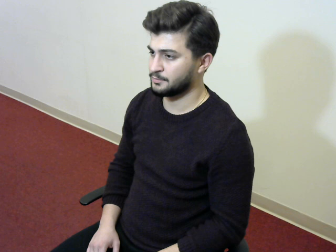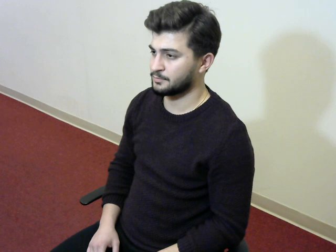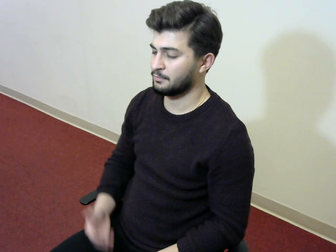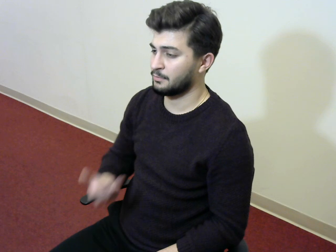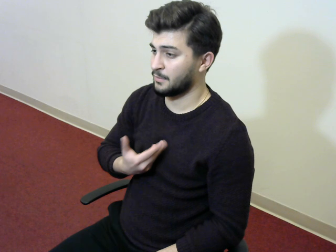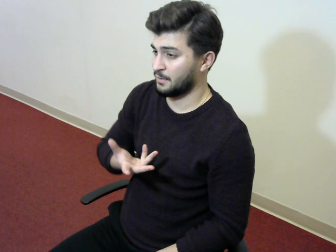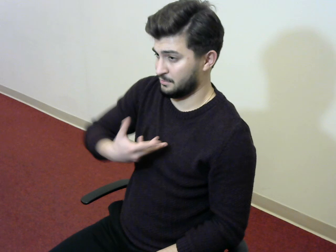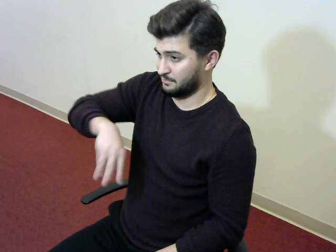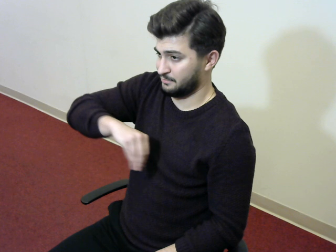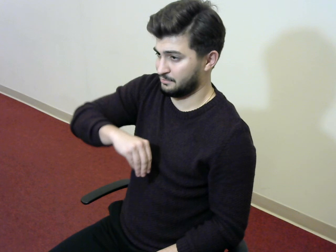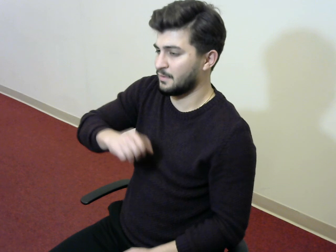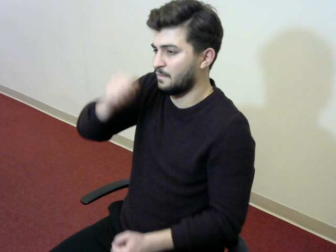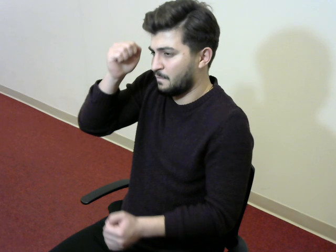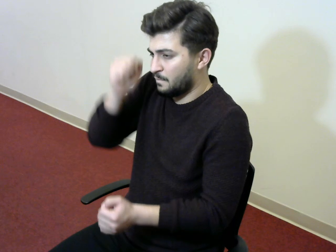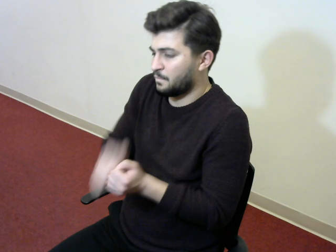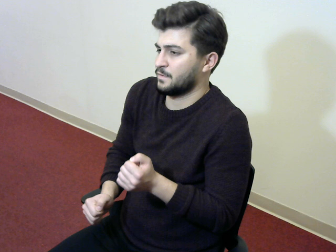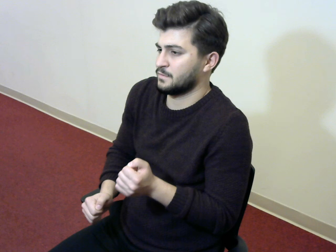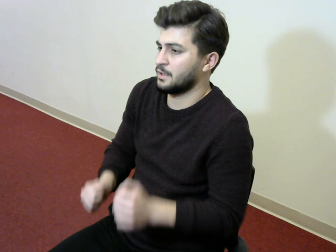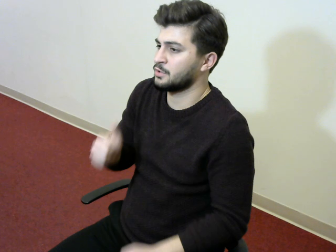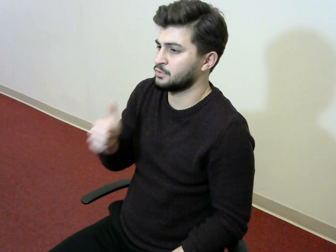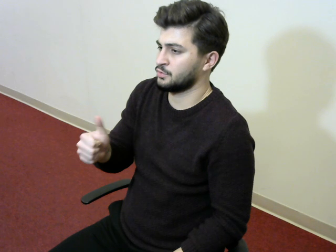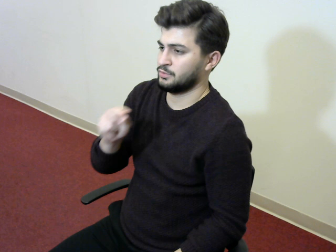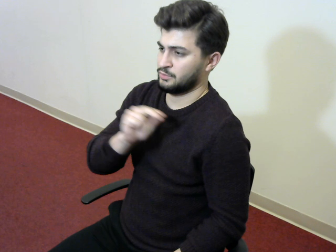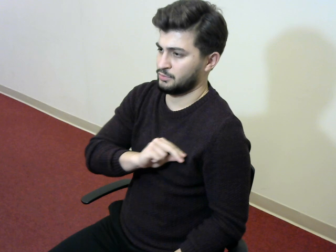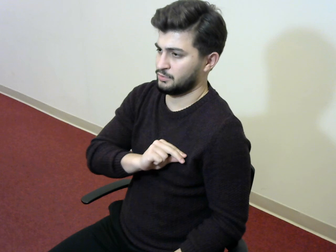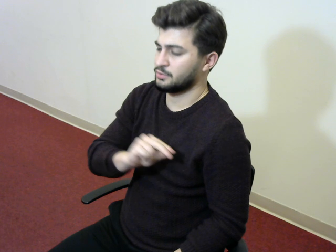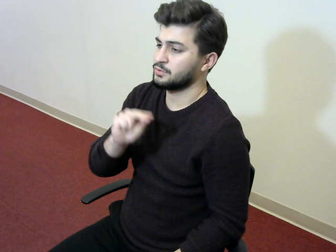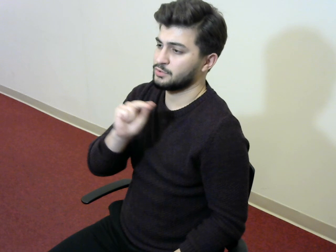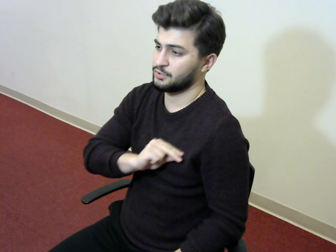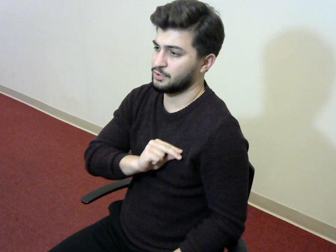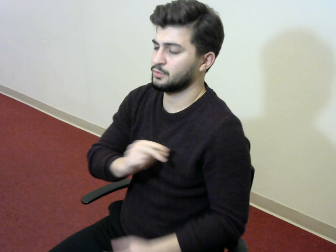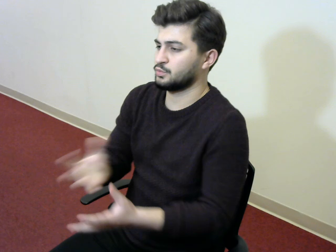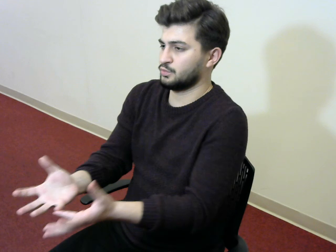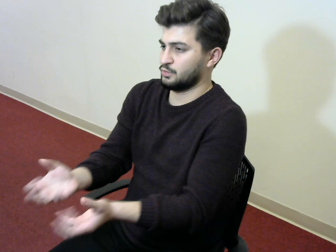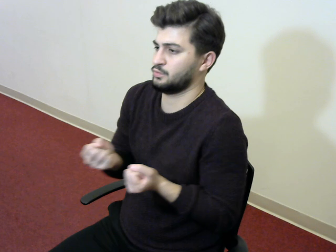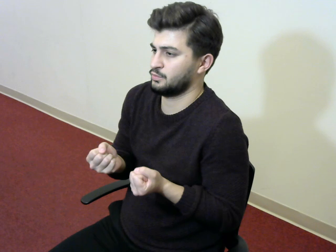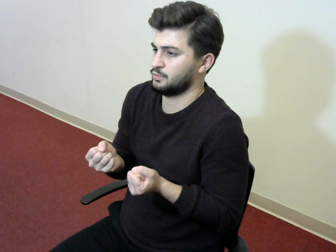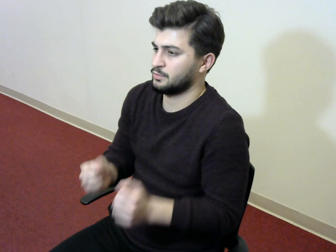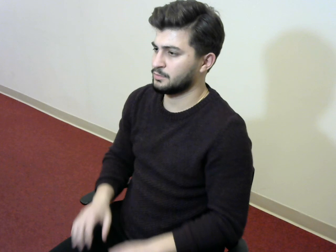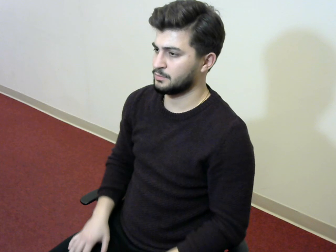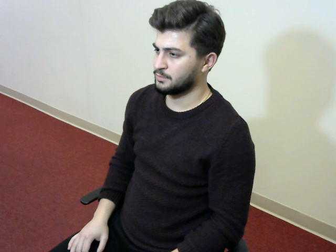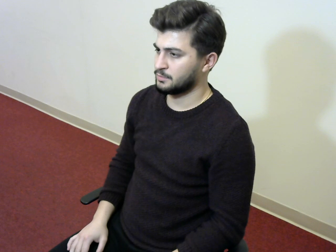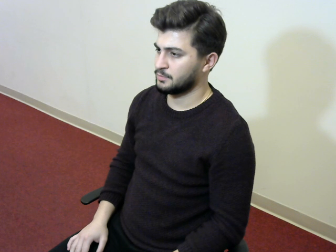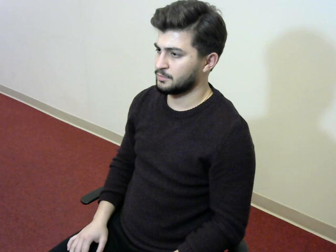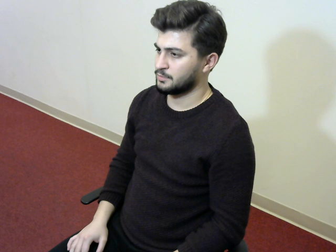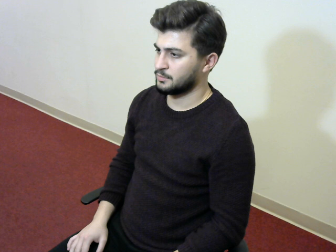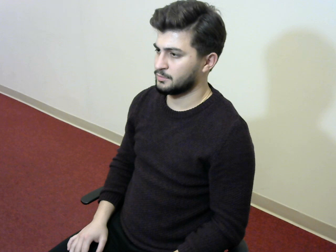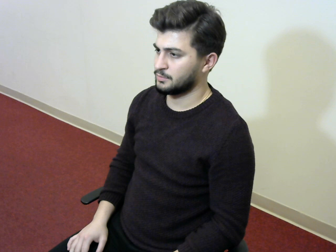Biz həmişə yaxşı işçiləri işə götürürük